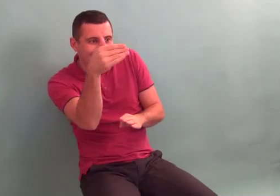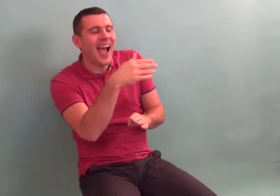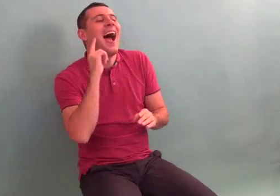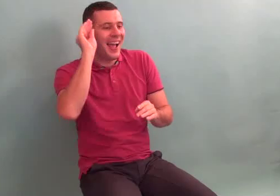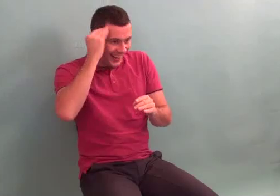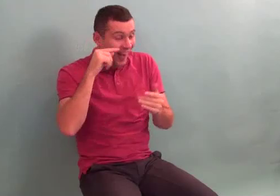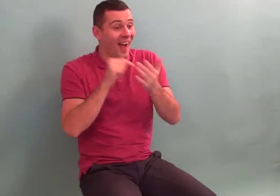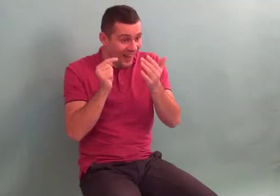Chłopak to zapamiętał.